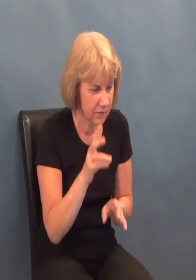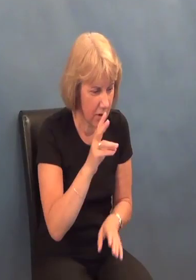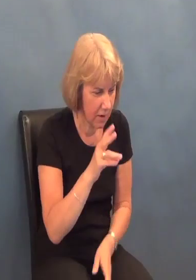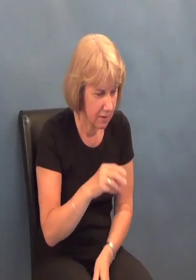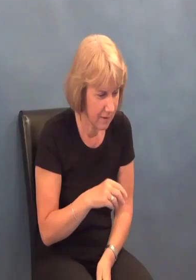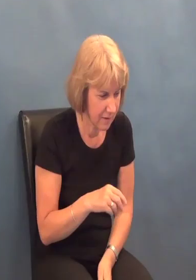Wtorek.